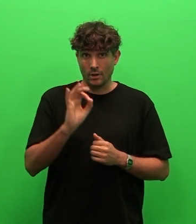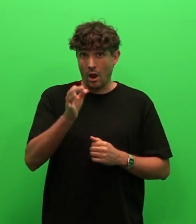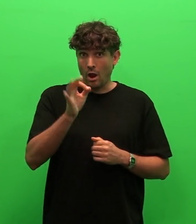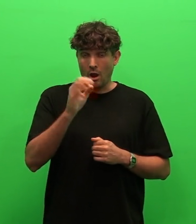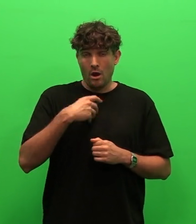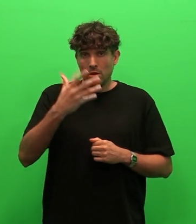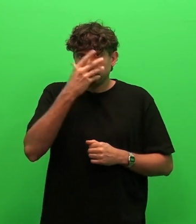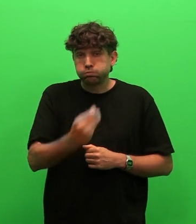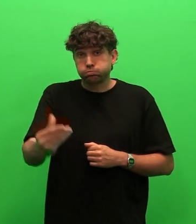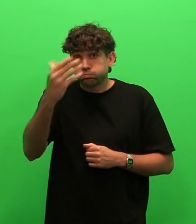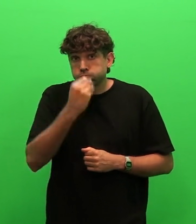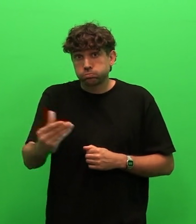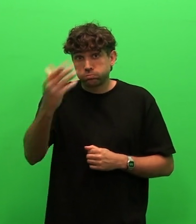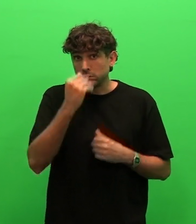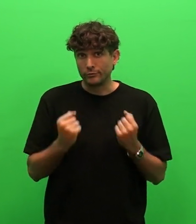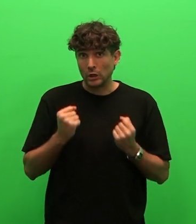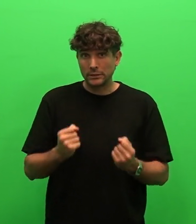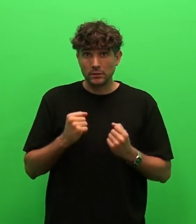Sí, estic molt constipat.